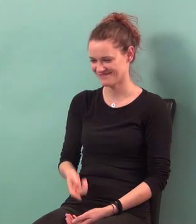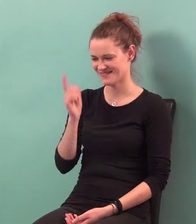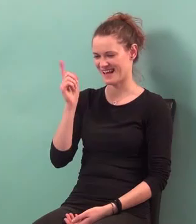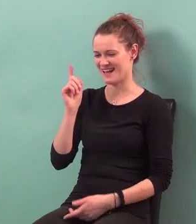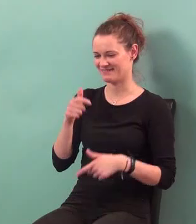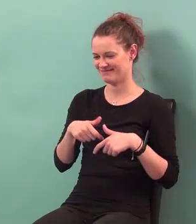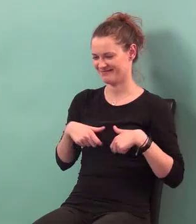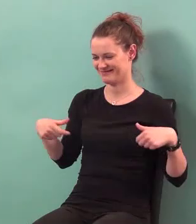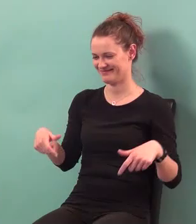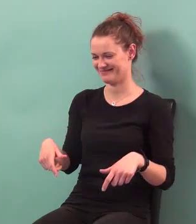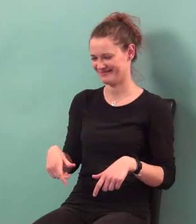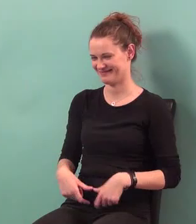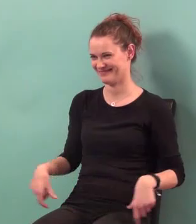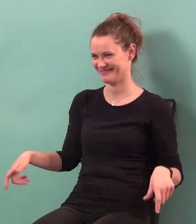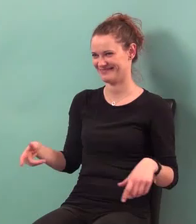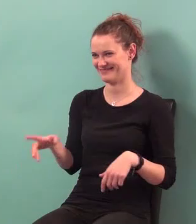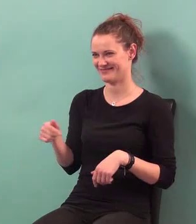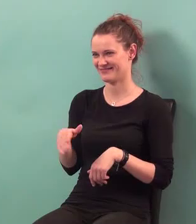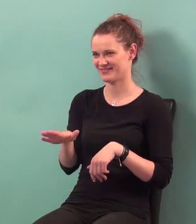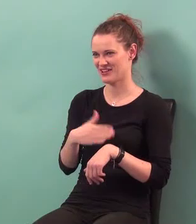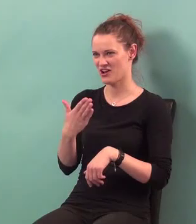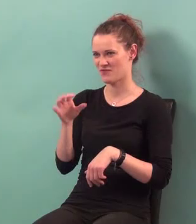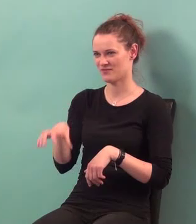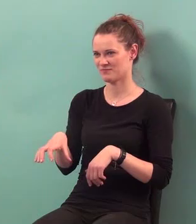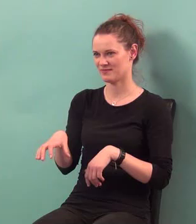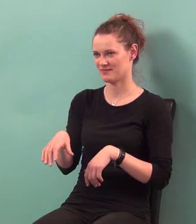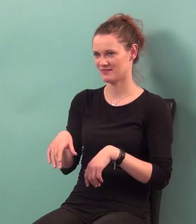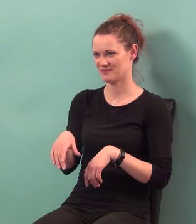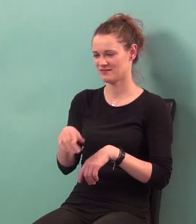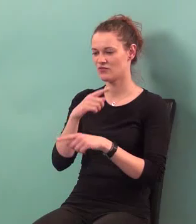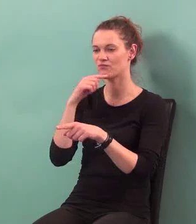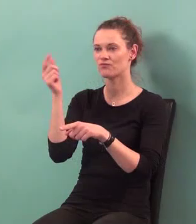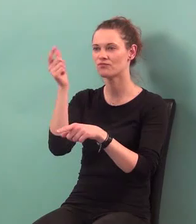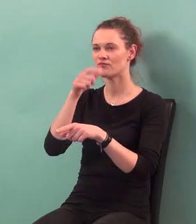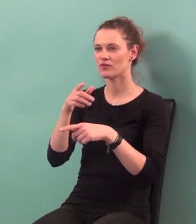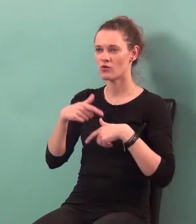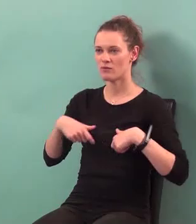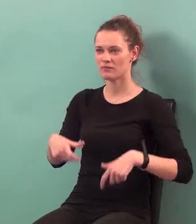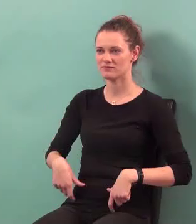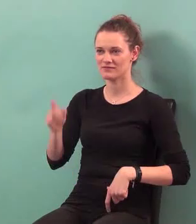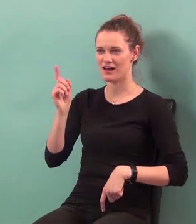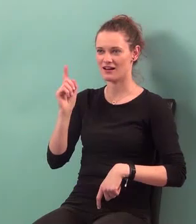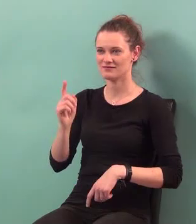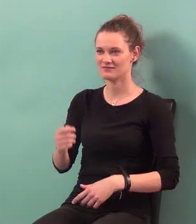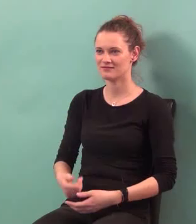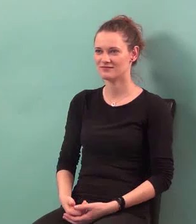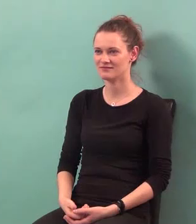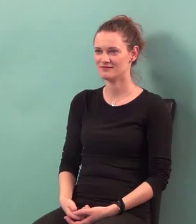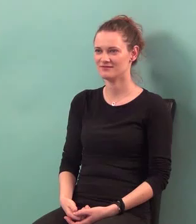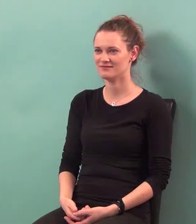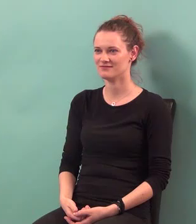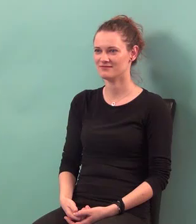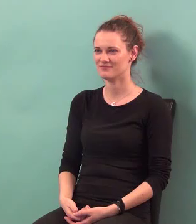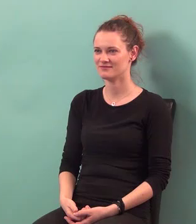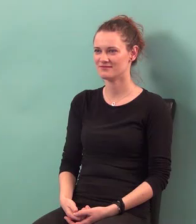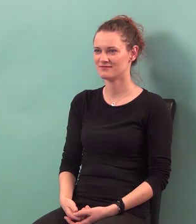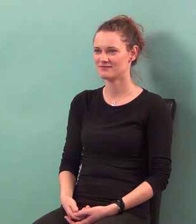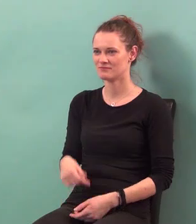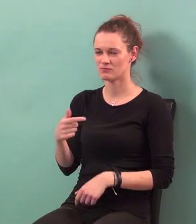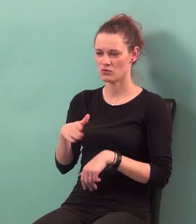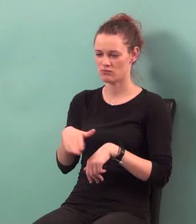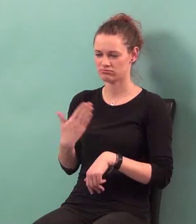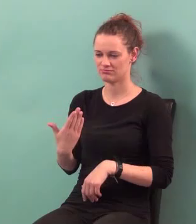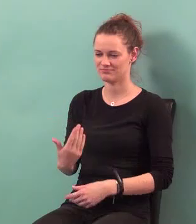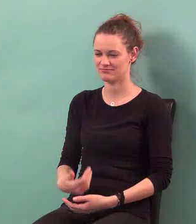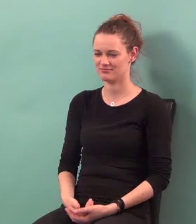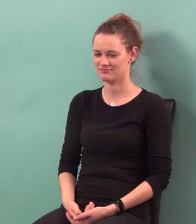Zakaz noszenia stroju kąpielowego, tylko dla naturystów. Czerwone koło oznacza zakaz, musieć na golasa.